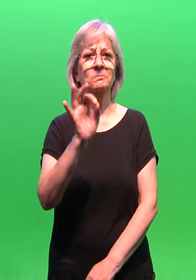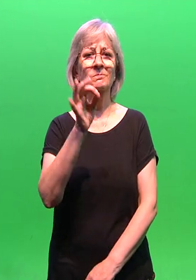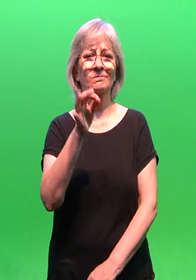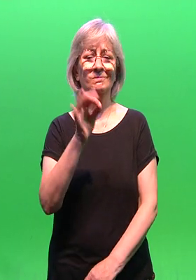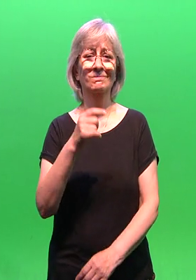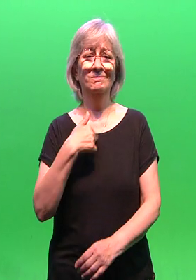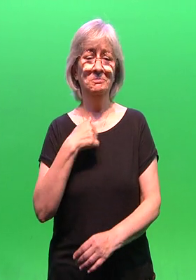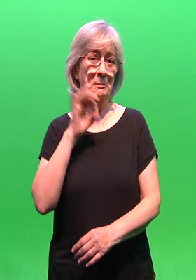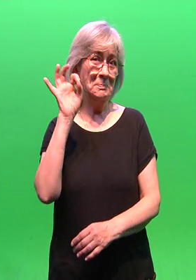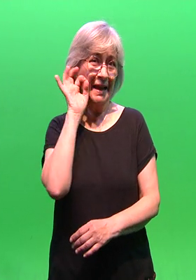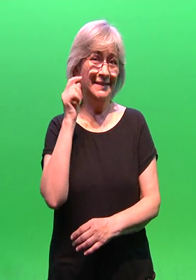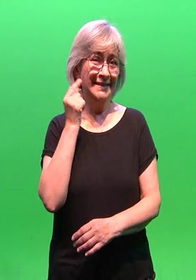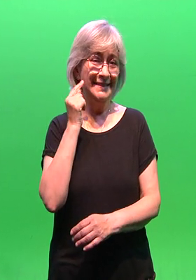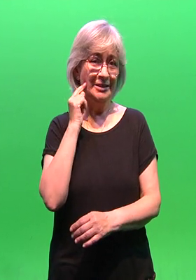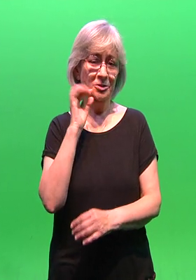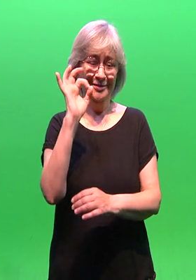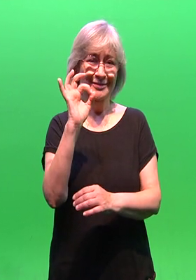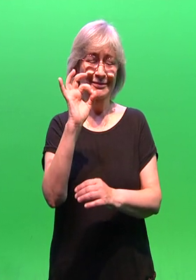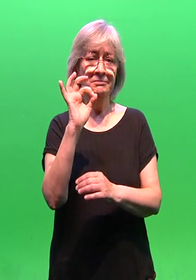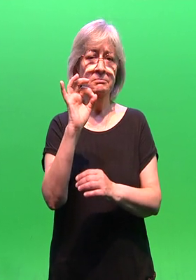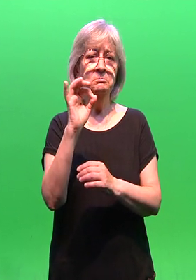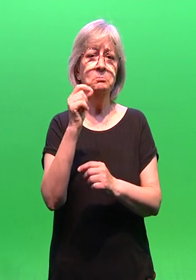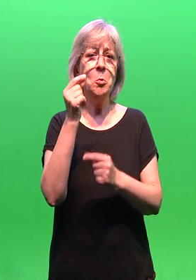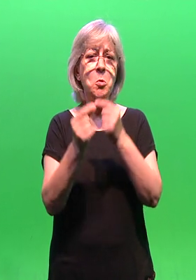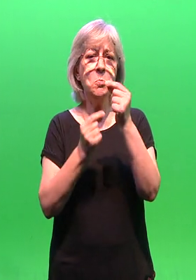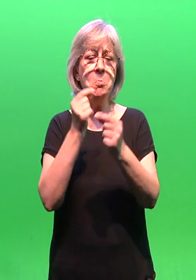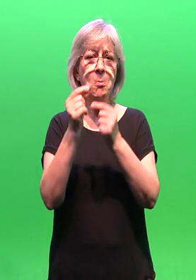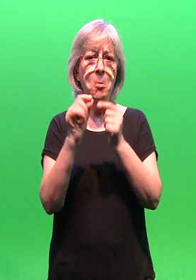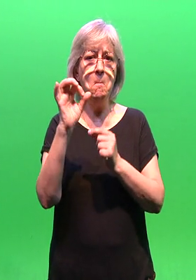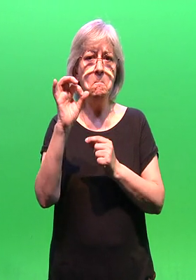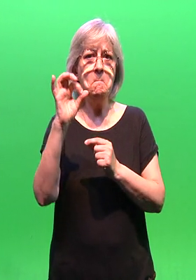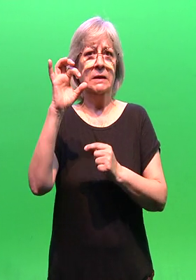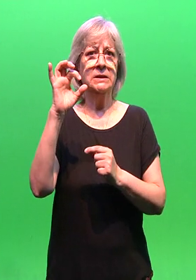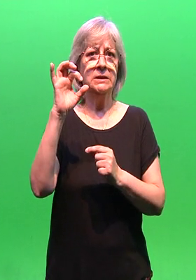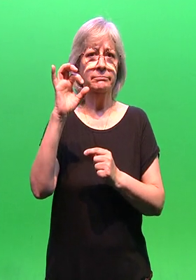Sí, tinc una taca a la cara que poc a poc ha augmentat de mida, s'ha fet més gran.